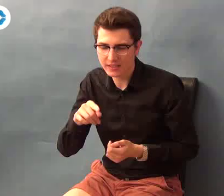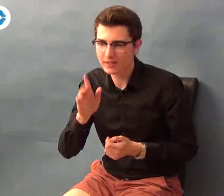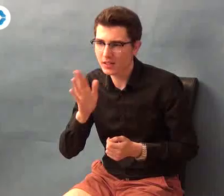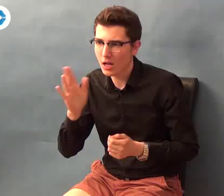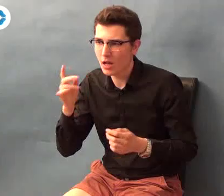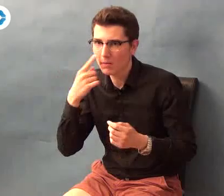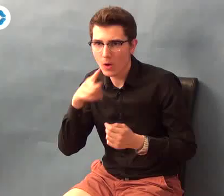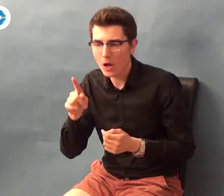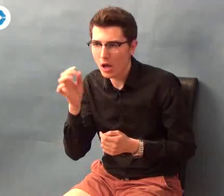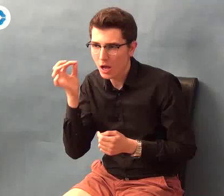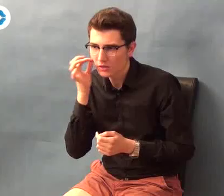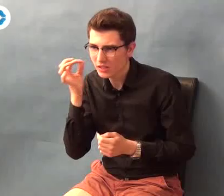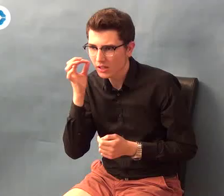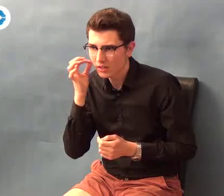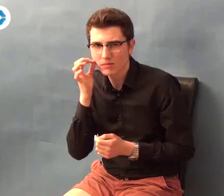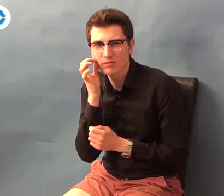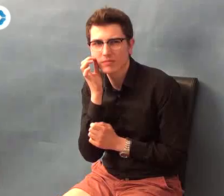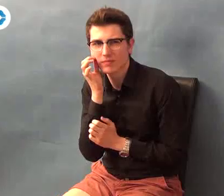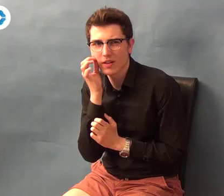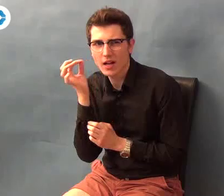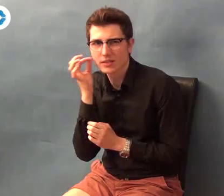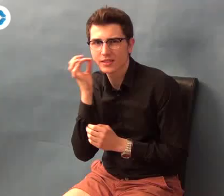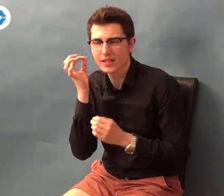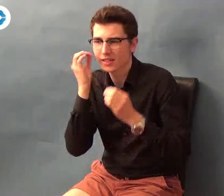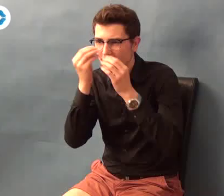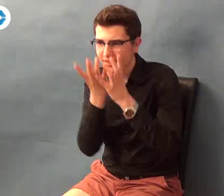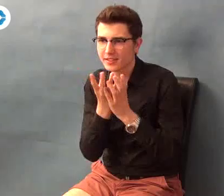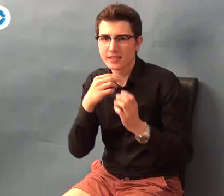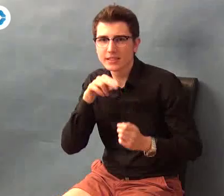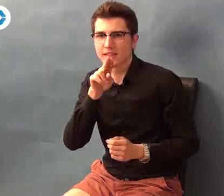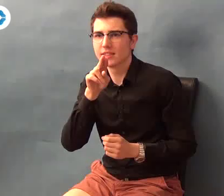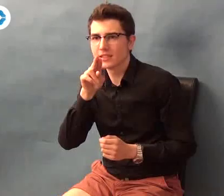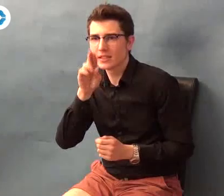Zauważa gniazdo os.